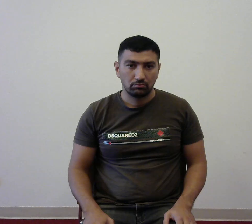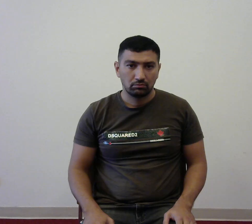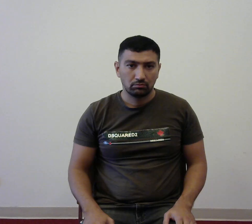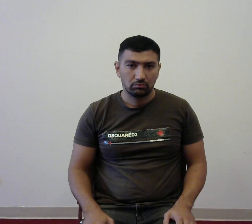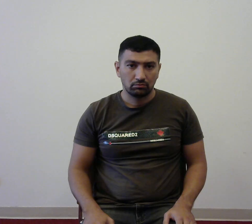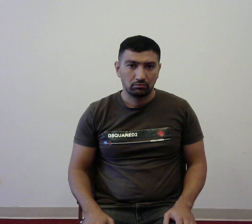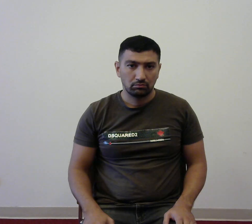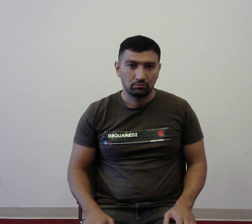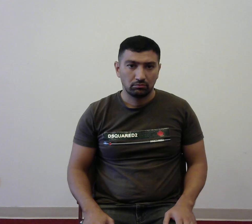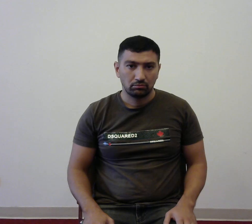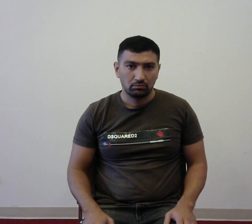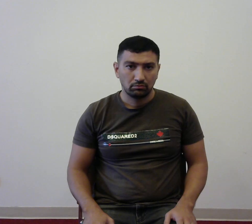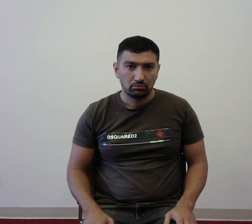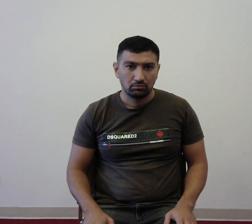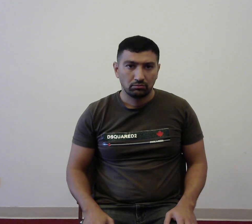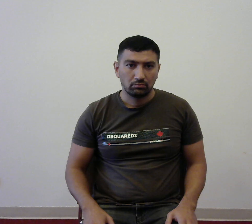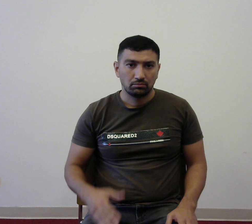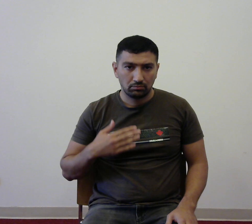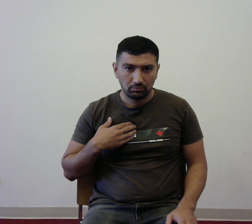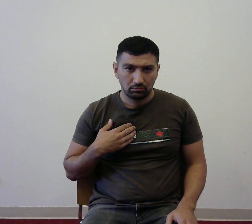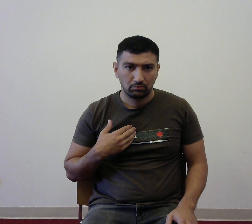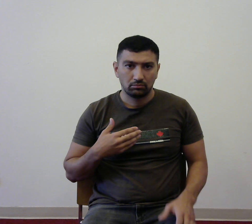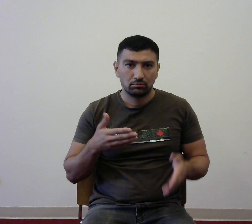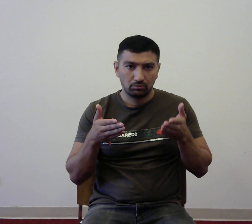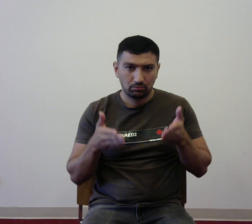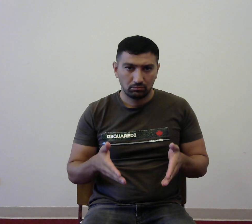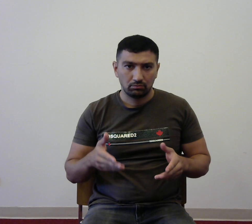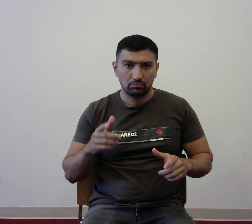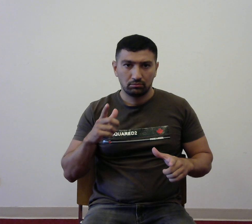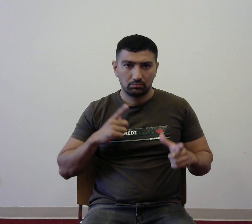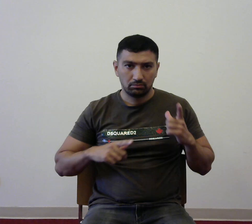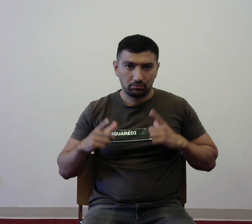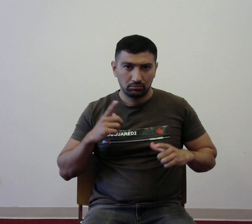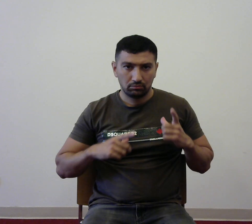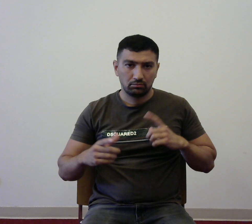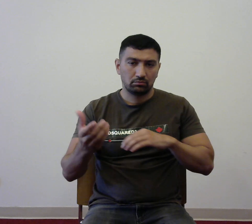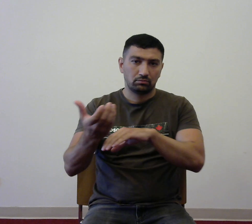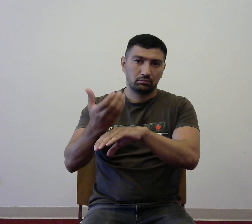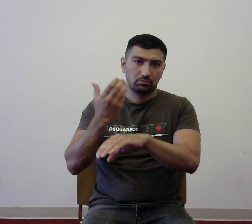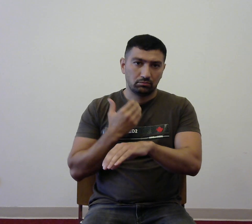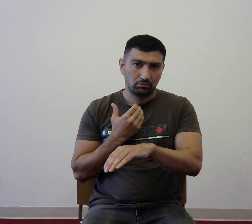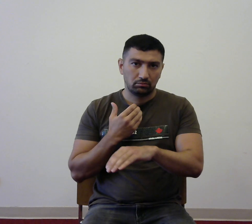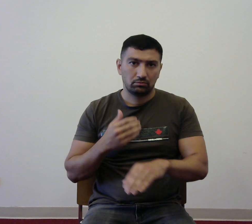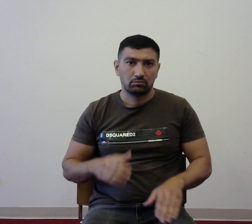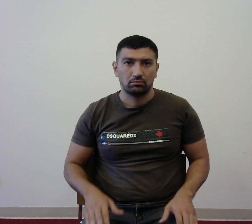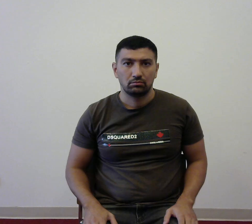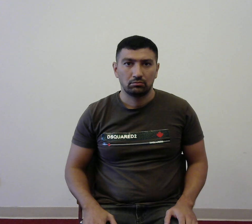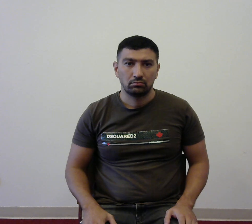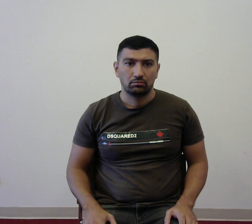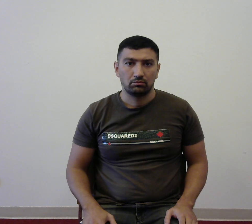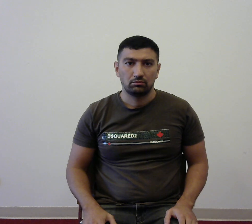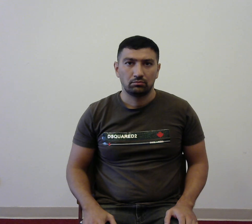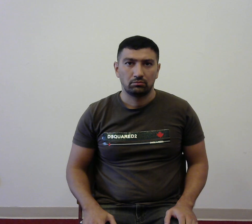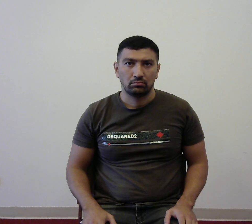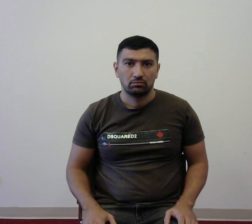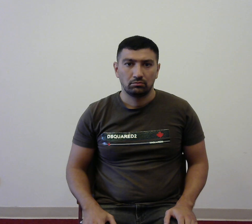Məni bura müəllim göndərib